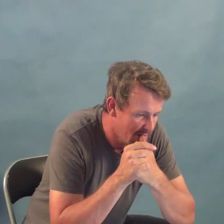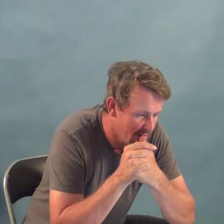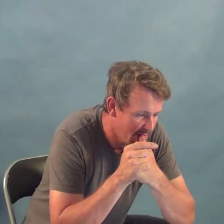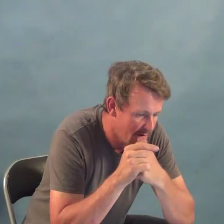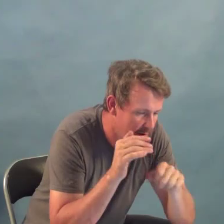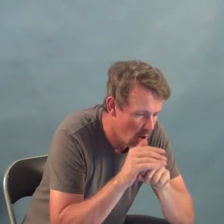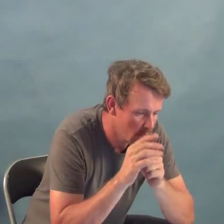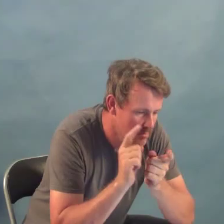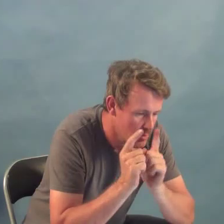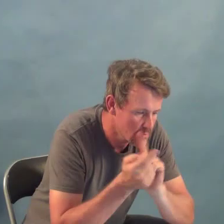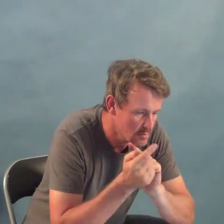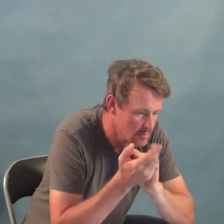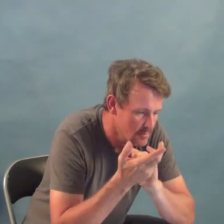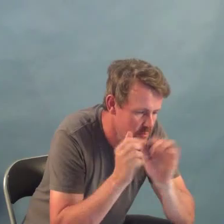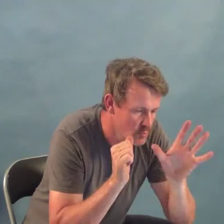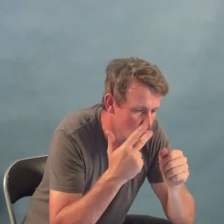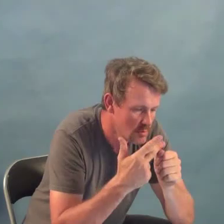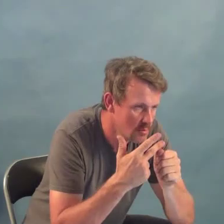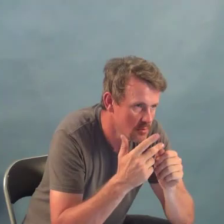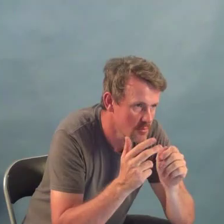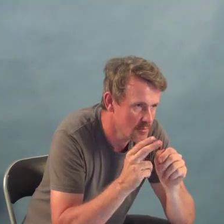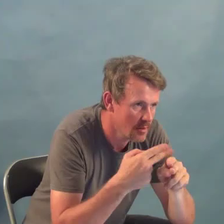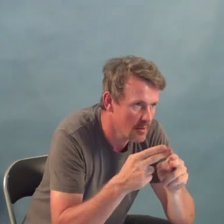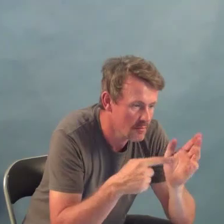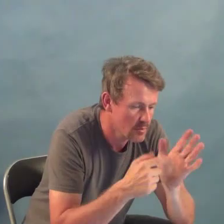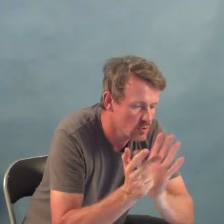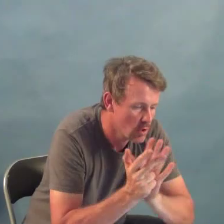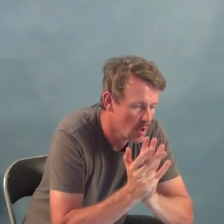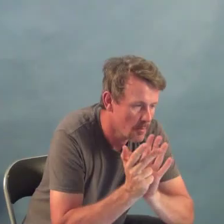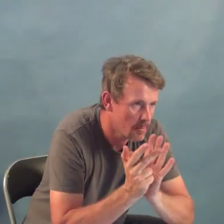Spotykam się z kolegą właśnie o szóstej trzydzieści akurat osiemnastego.